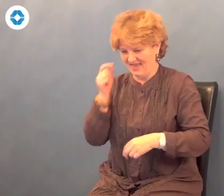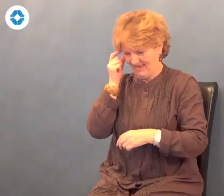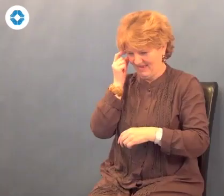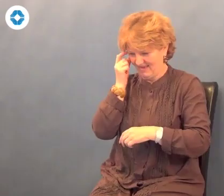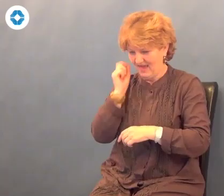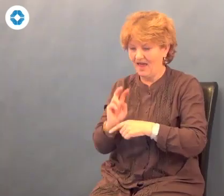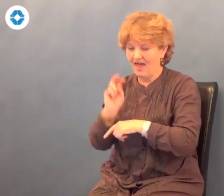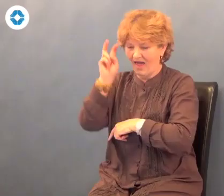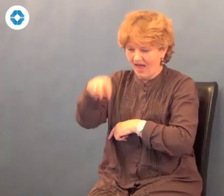Wyskoczyła.